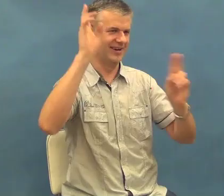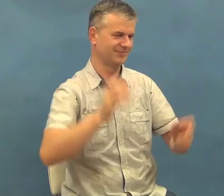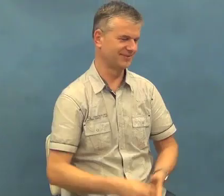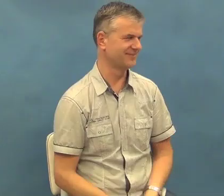Dobrze.